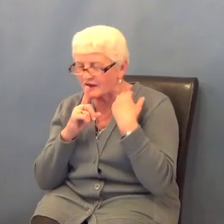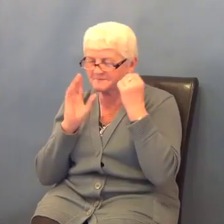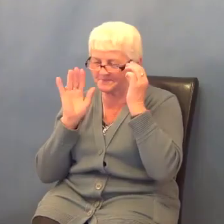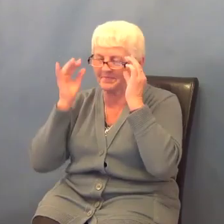Dobrze.